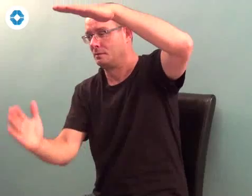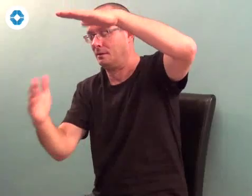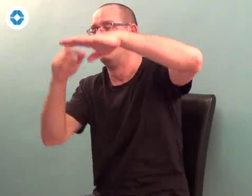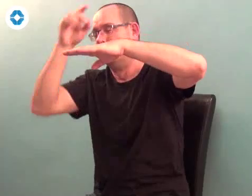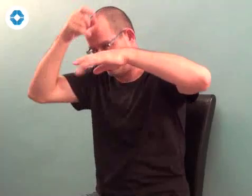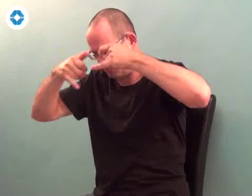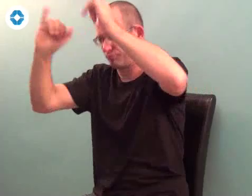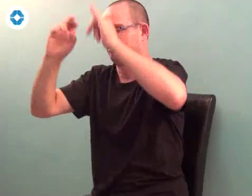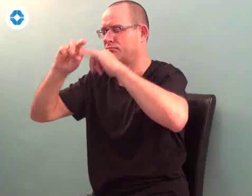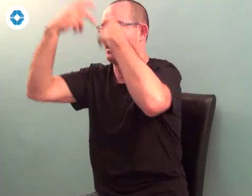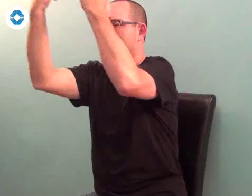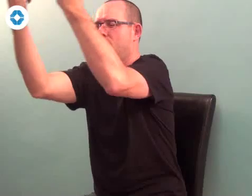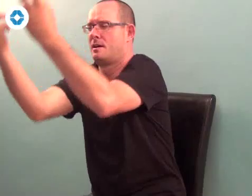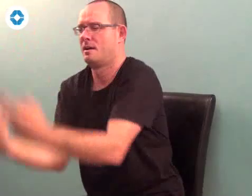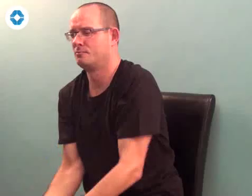Jeleń potrząsnął rogami i chłopiec upadł.